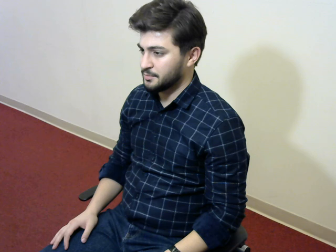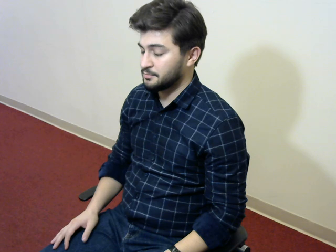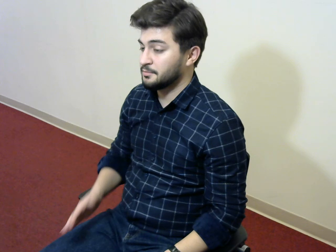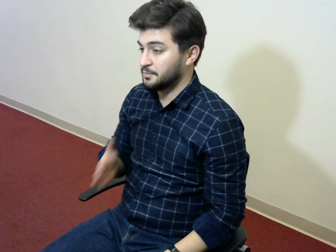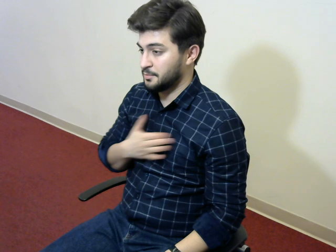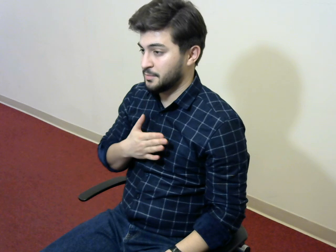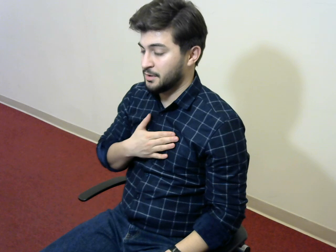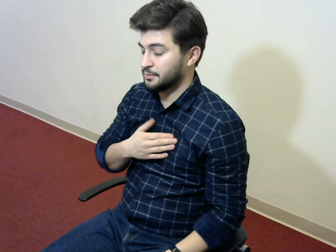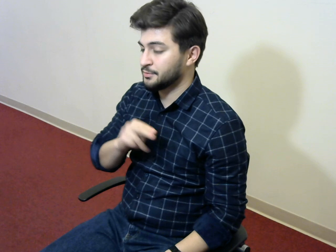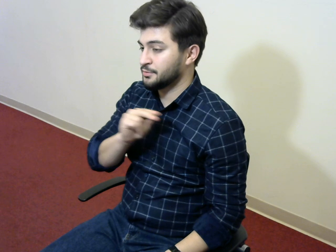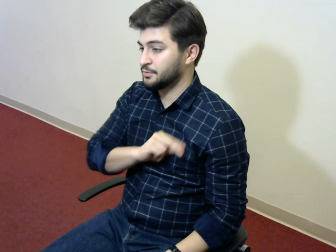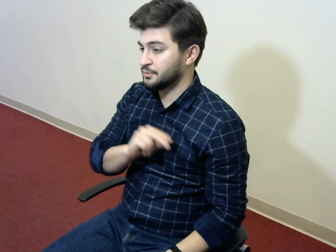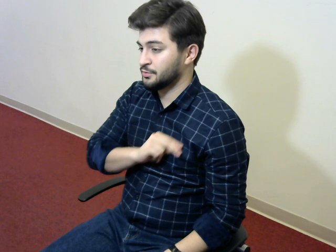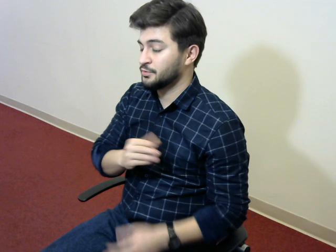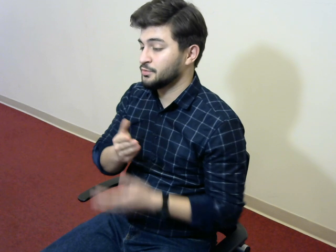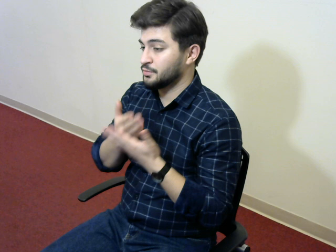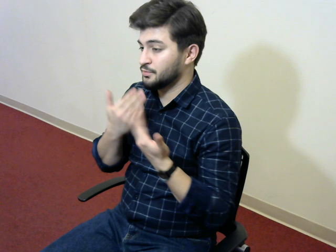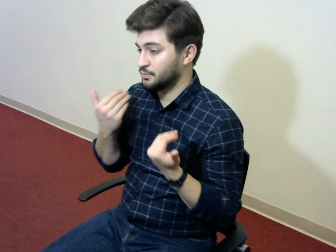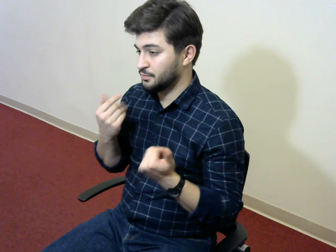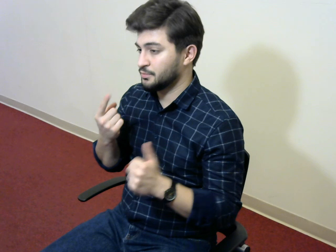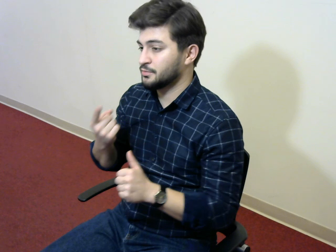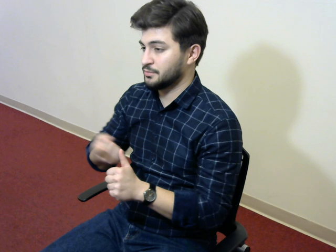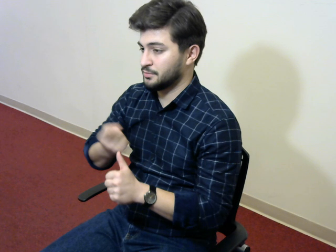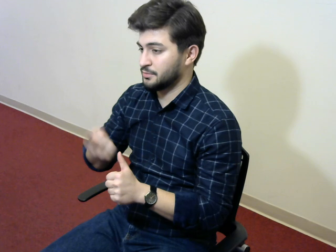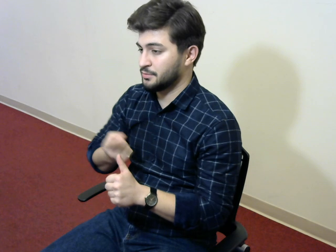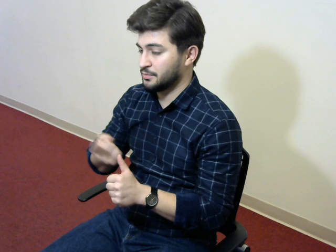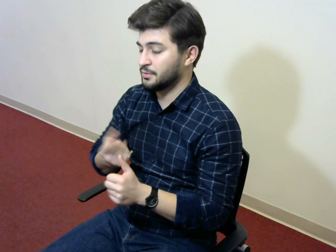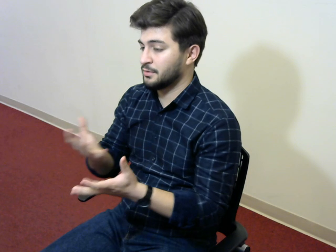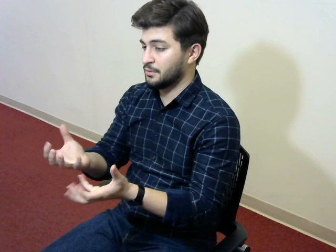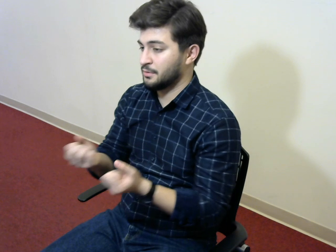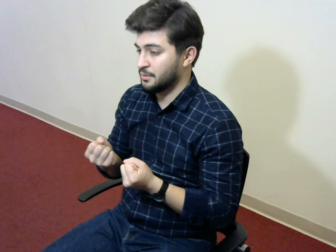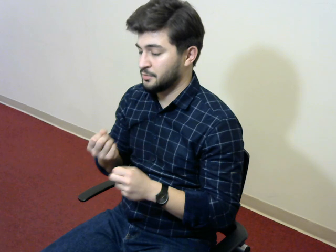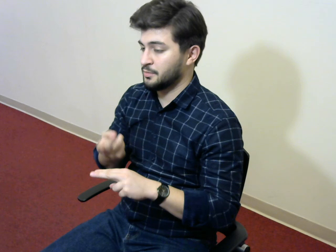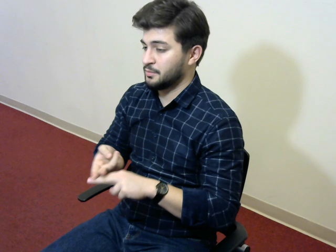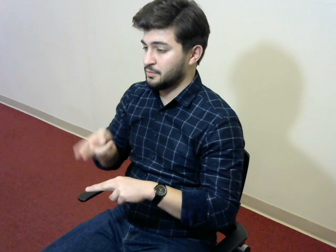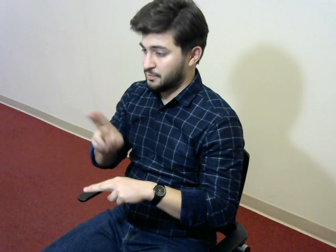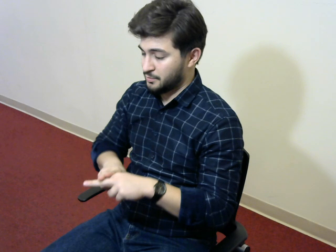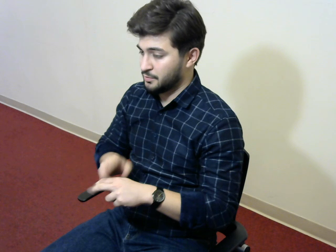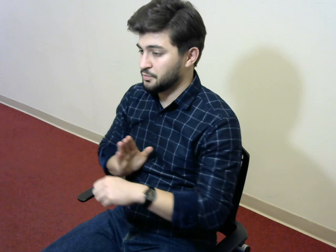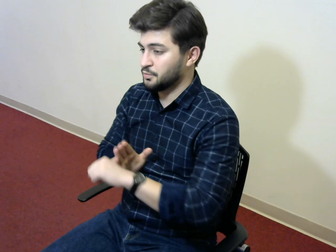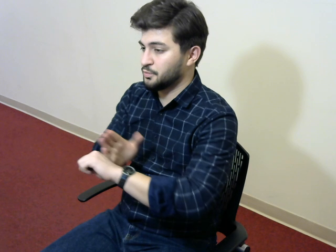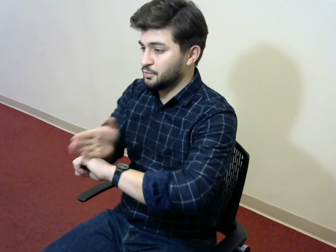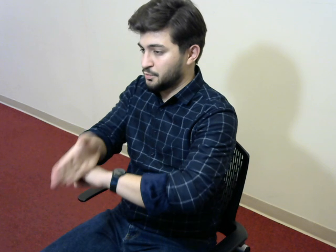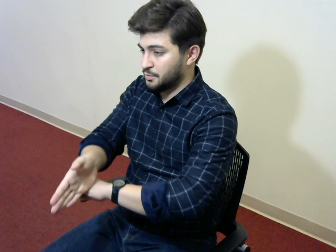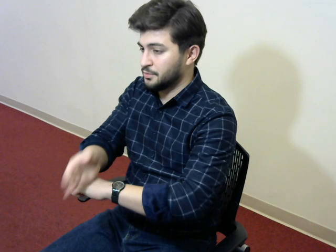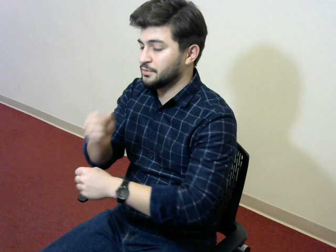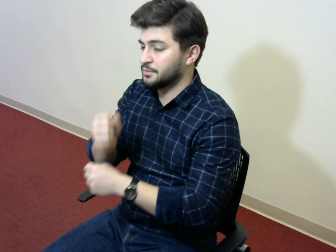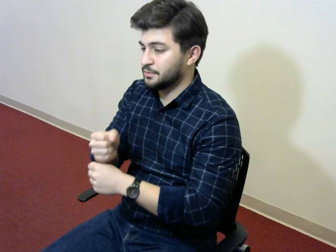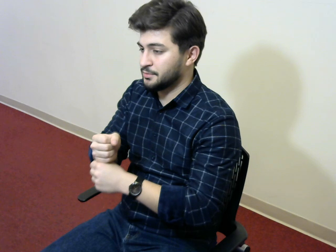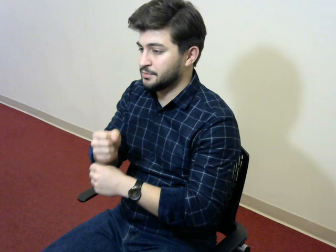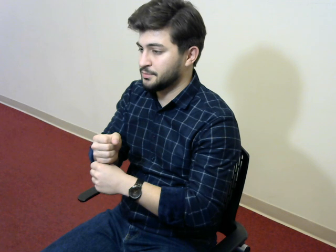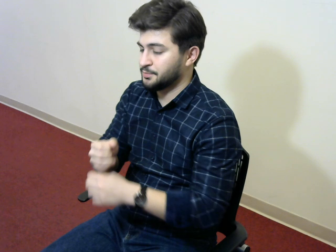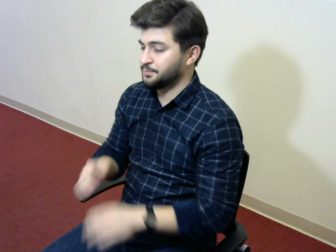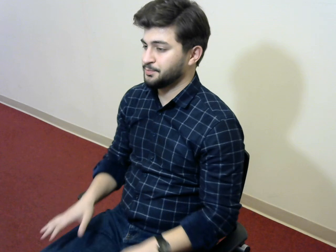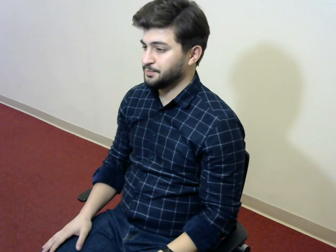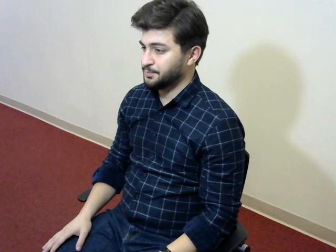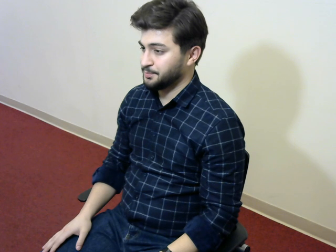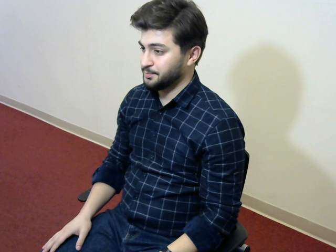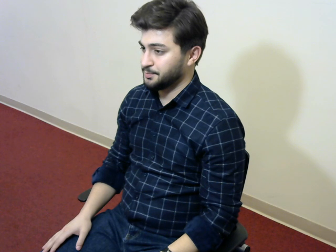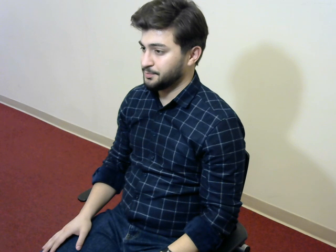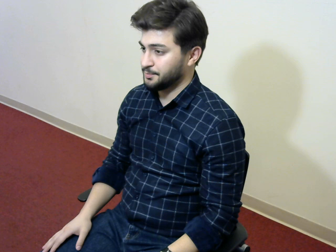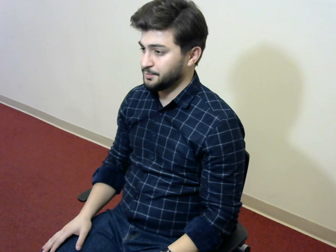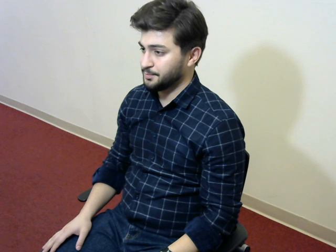Mən işsiz adı almaq üçün müraciət edirəm